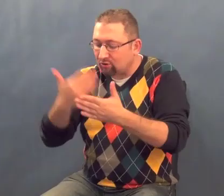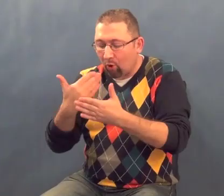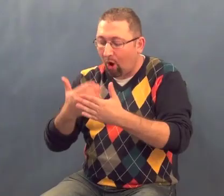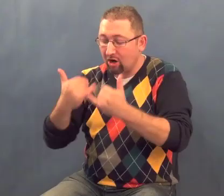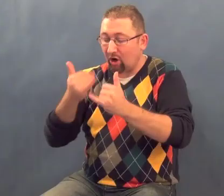Wiesz dlaczego?